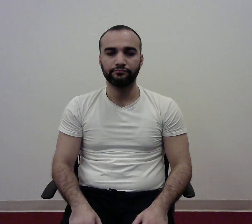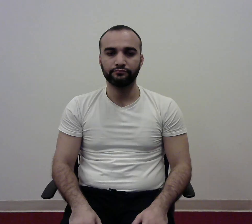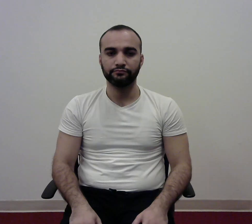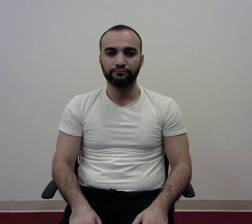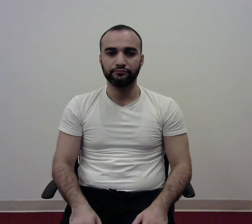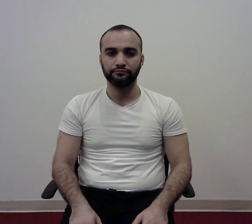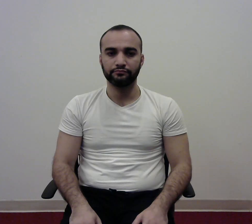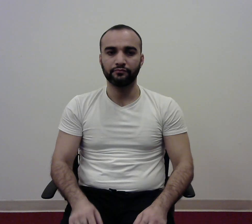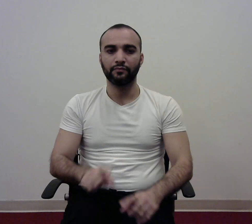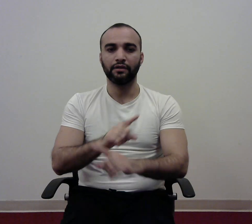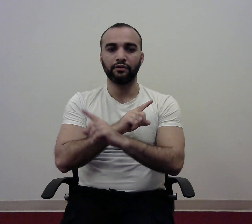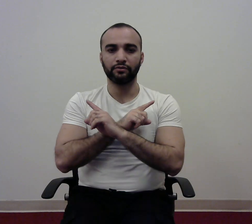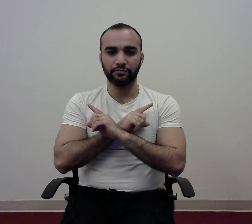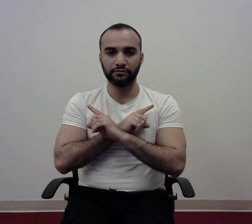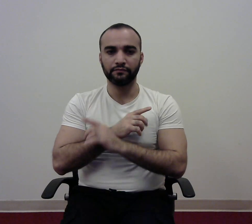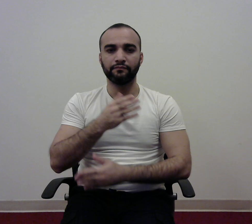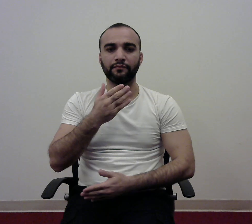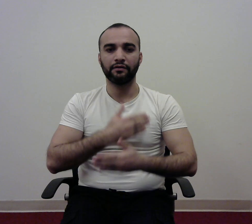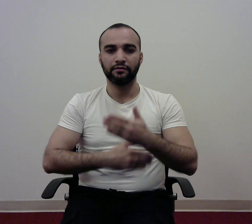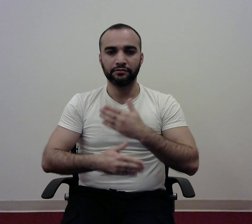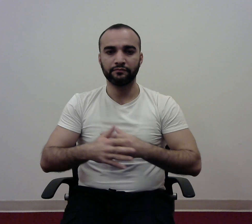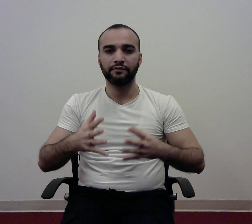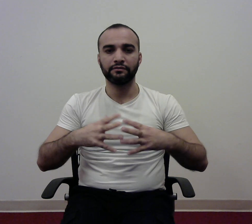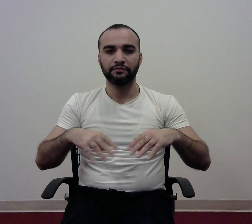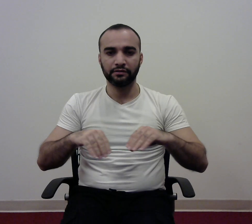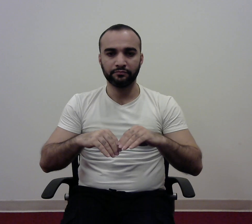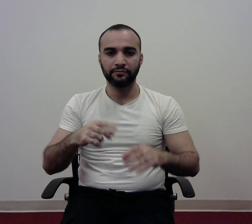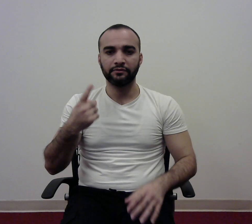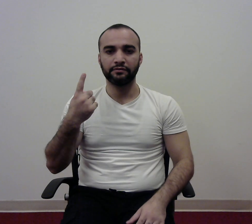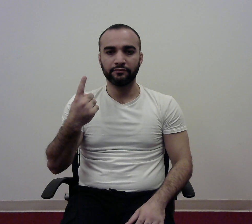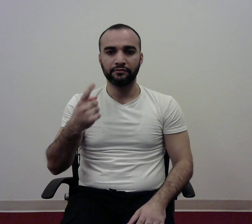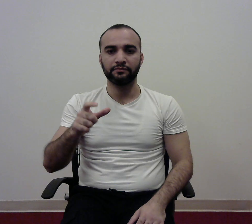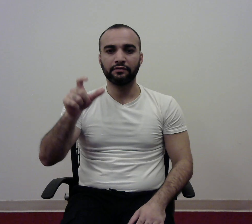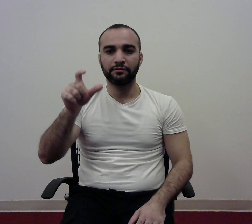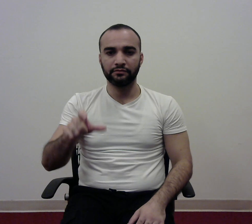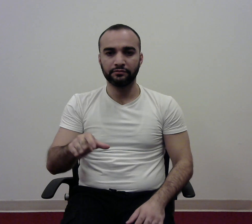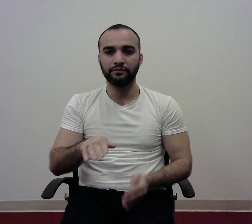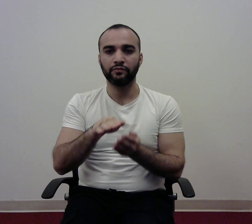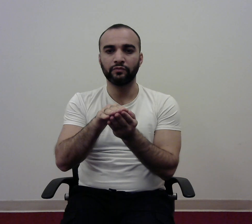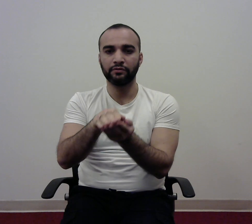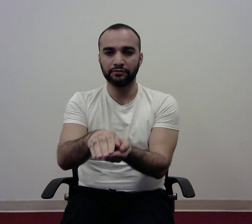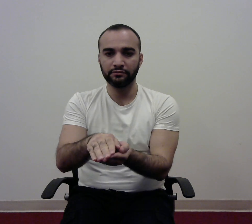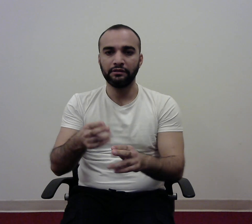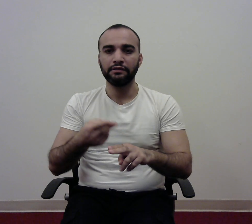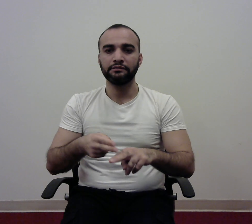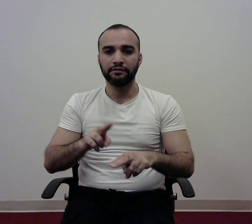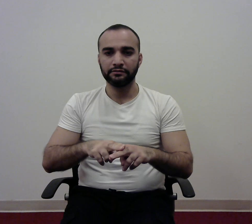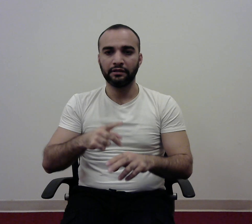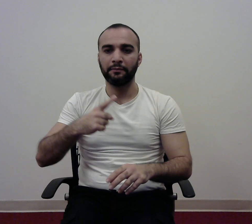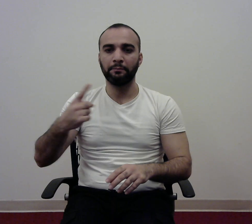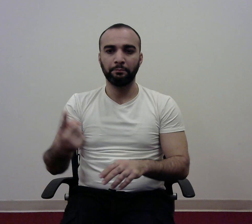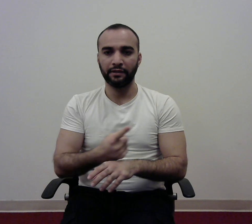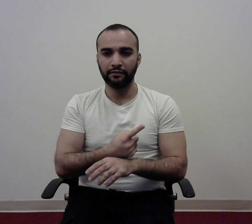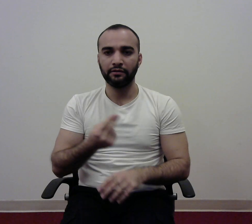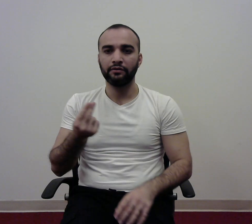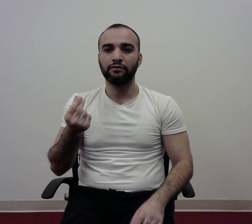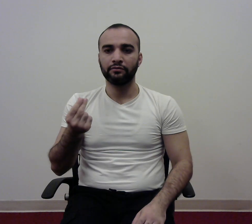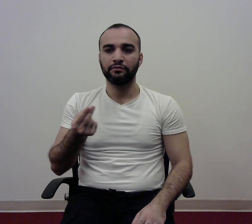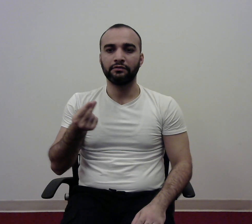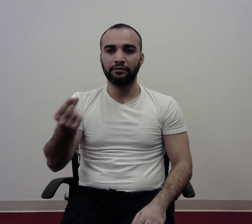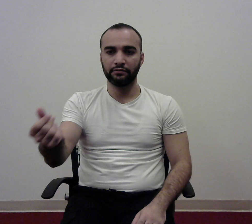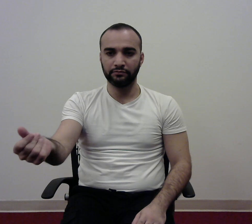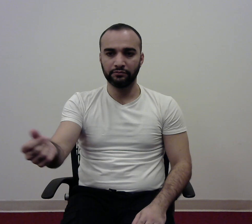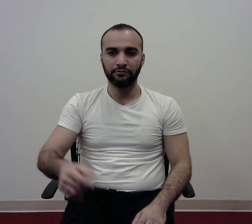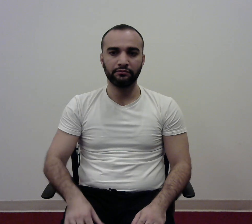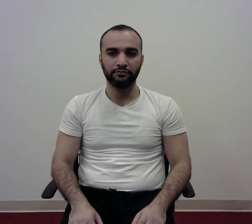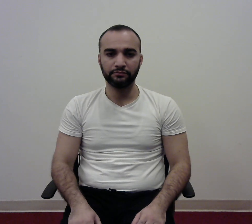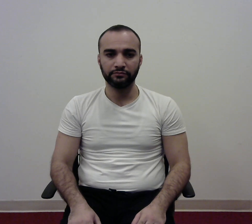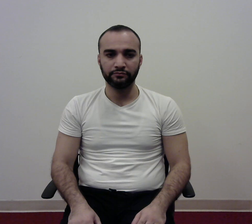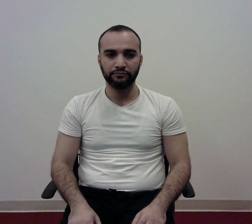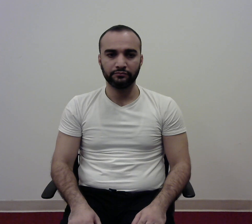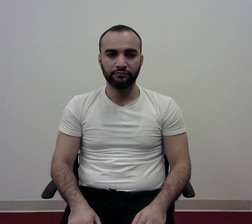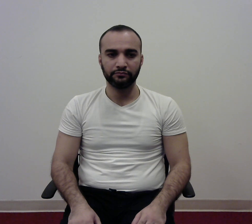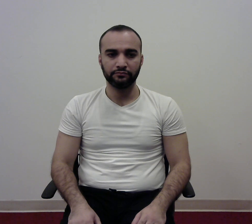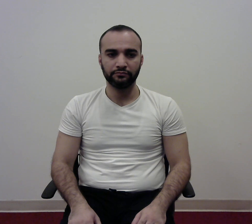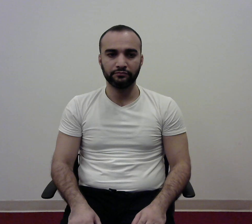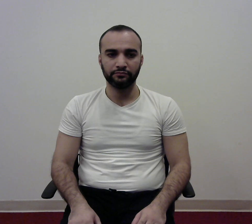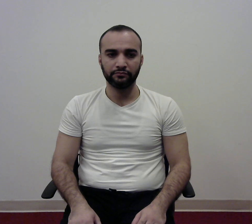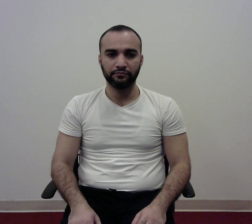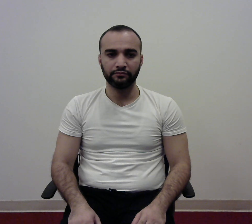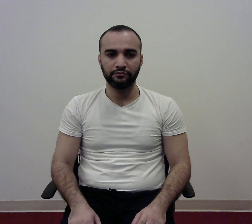Vəfat edən əlilin ailəsindən bir şəxsə dəfn üçün birdəfəlik müavinət ödənilir